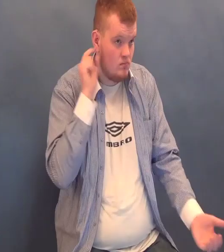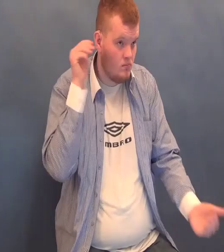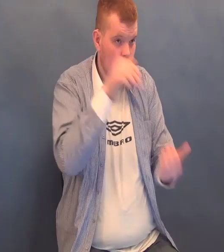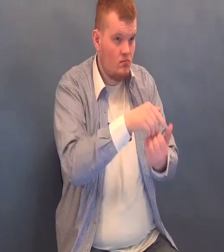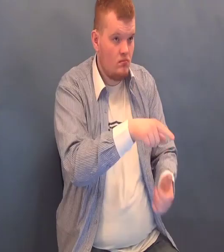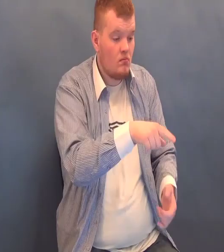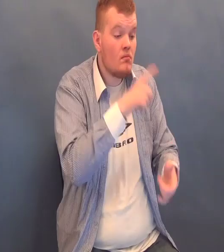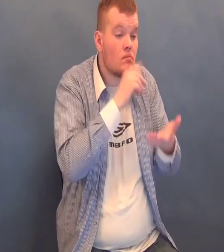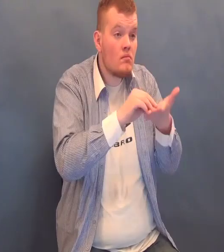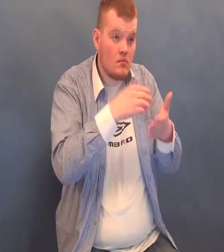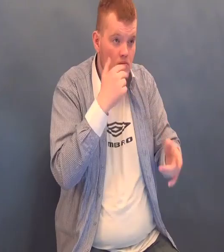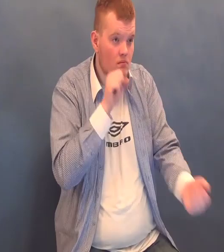Zarezerwowany termin od rana do wieczora?